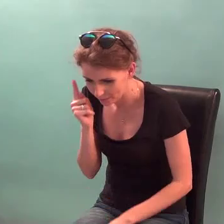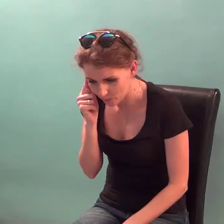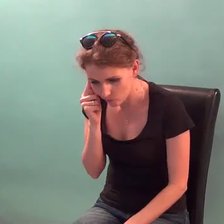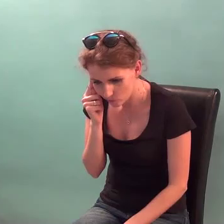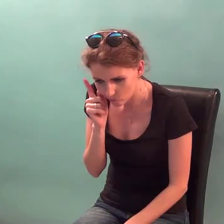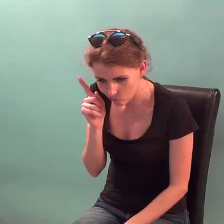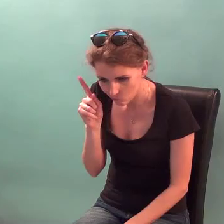Myślę.